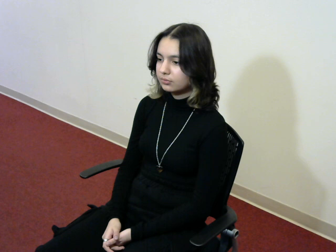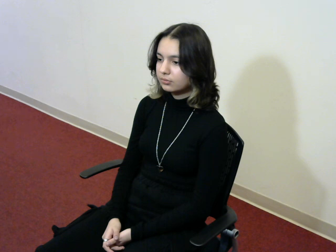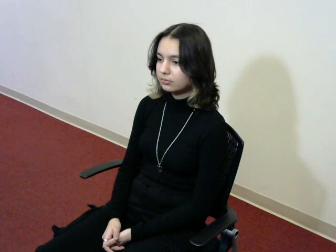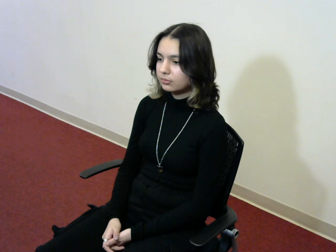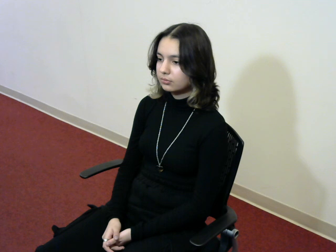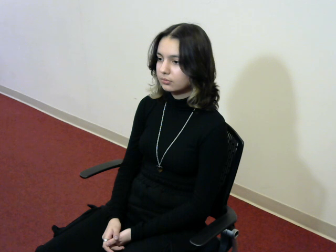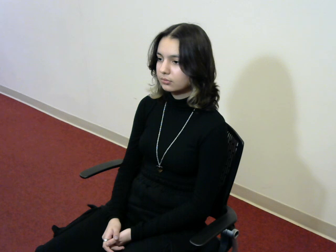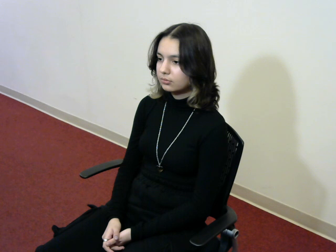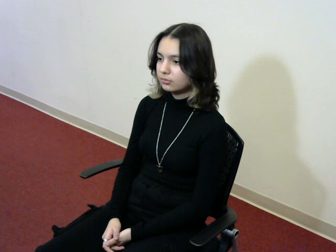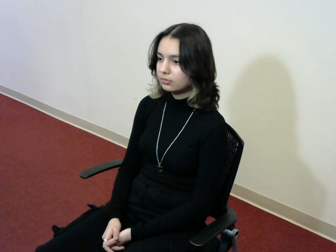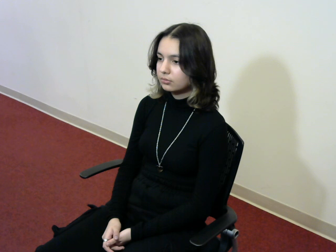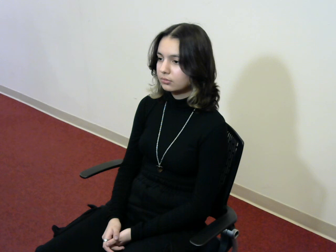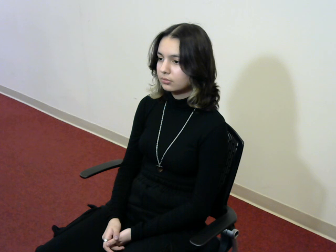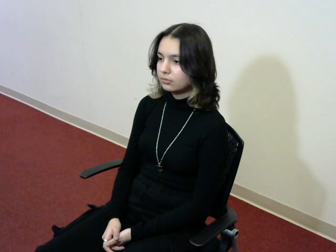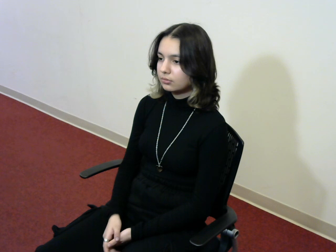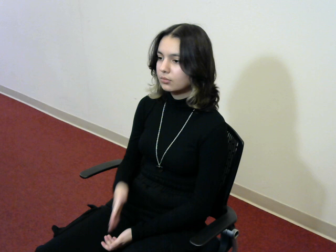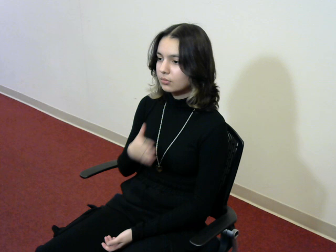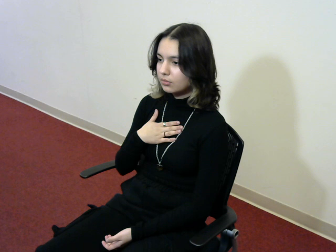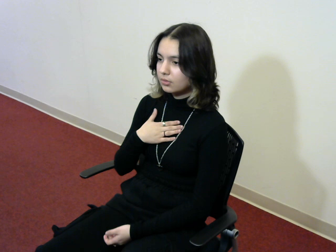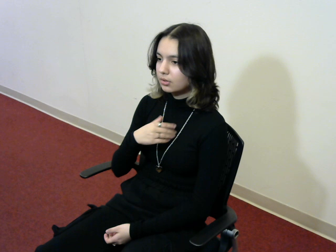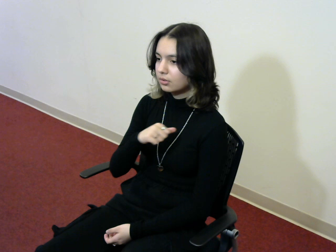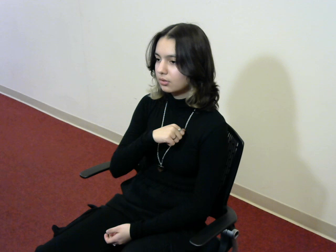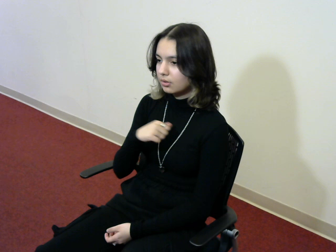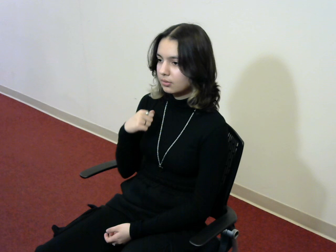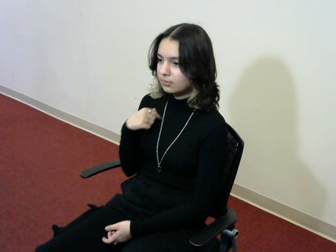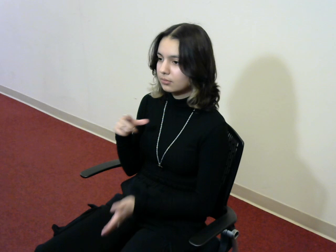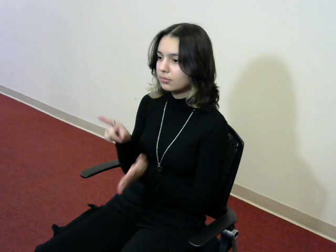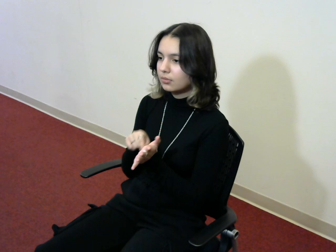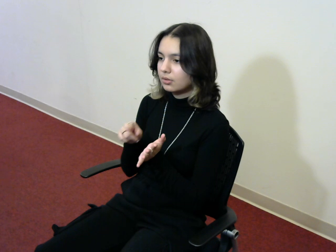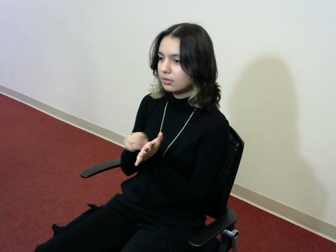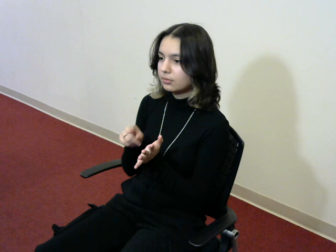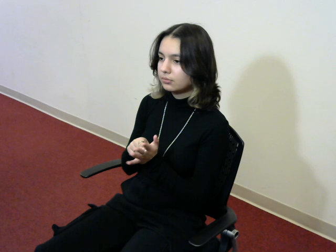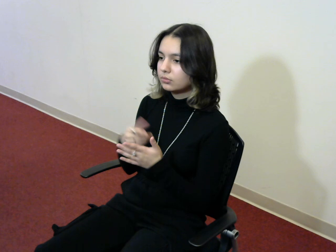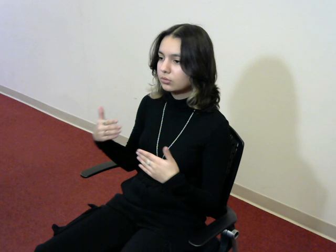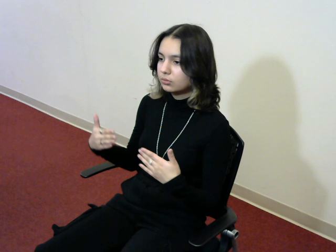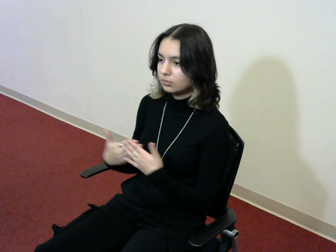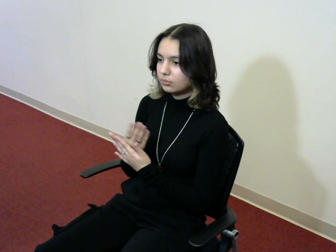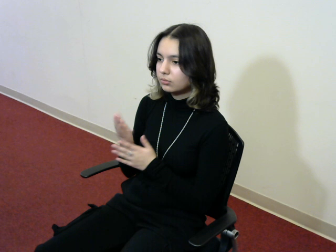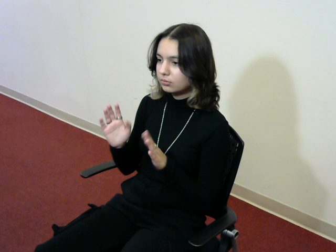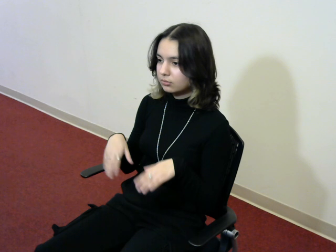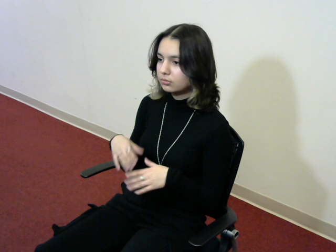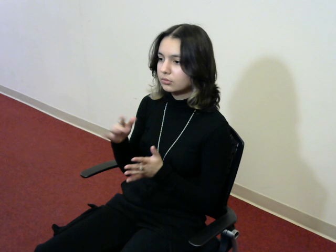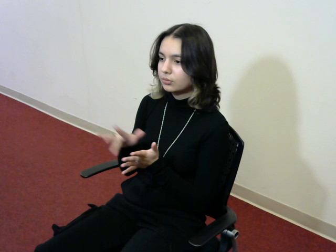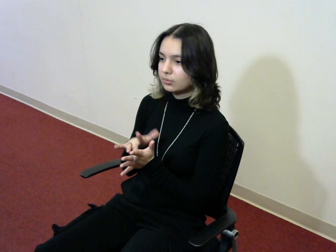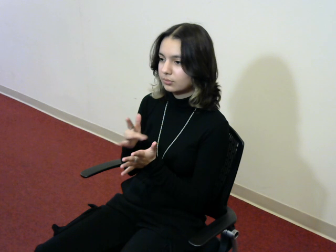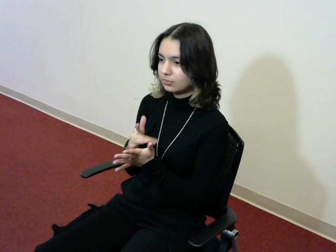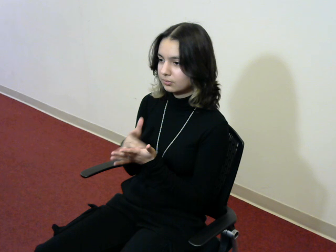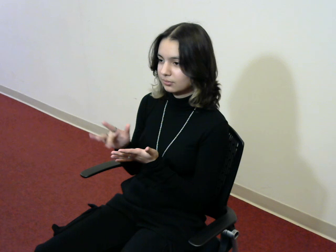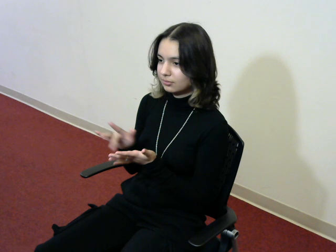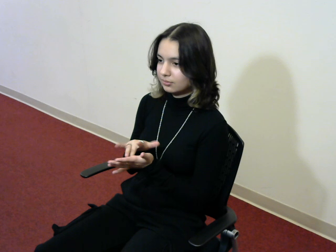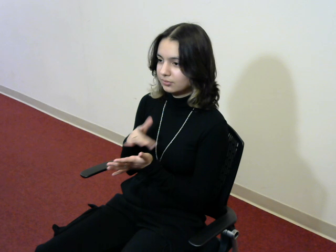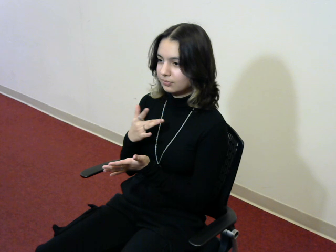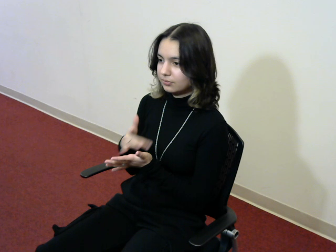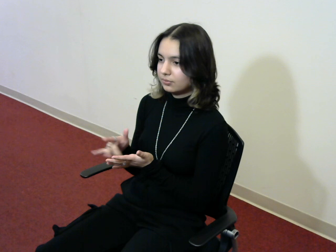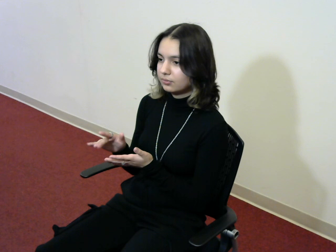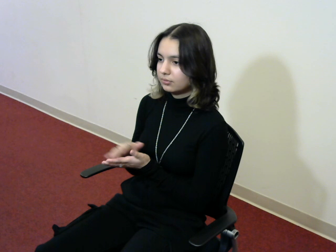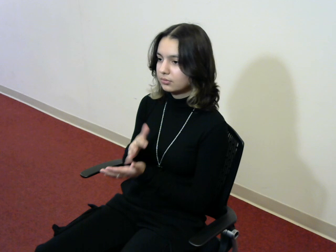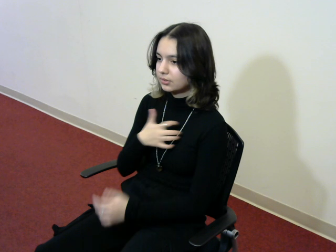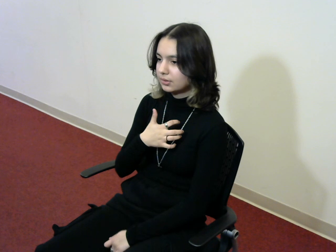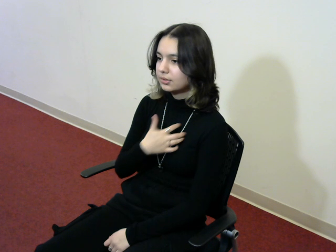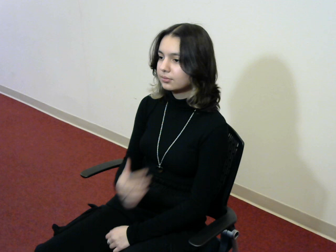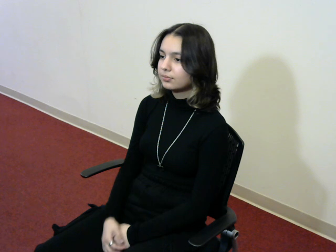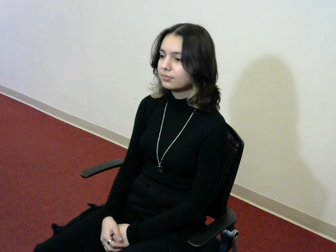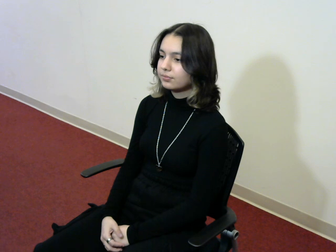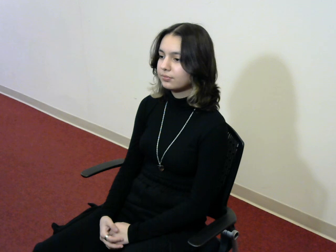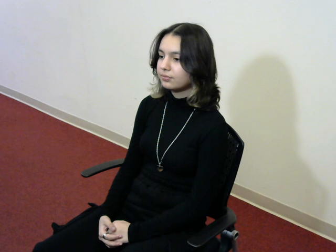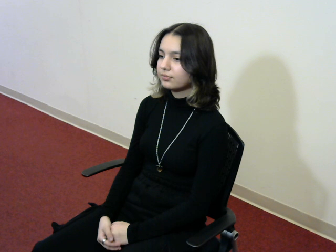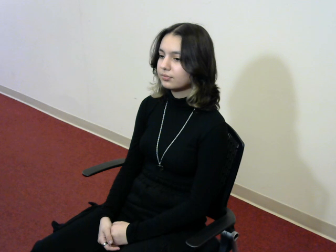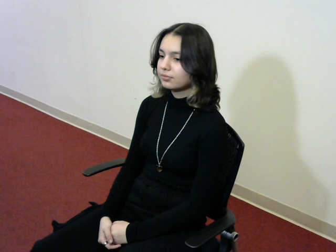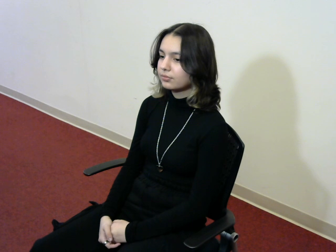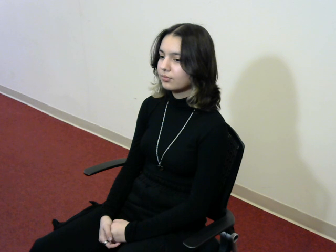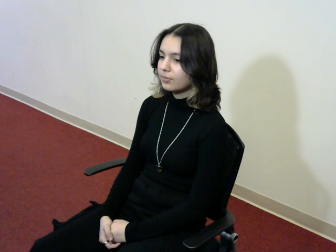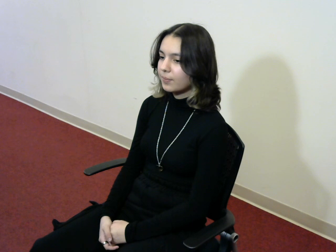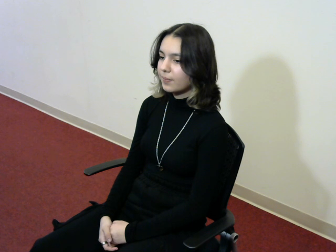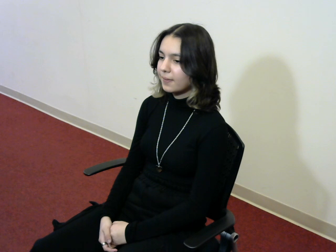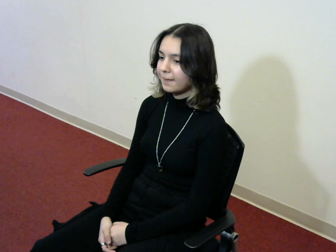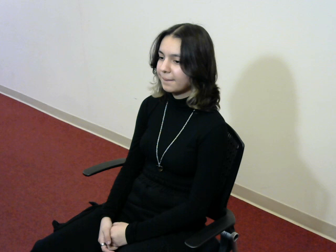Mən öz pensiyamı yenidən hesablatdırmaq istəyirəm